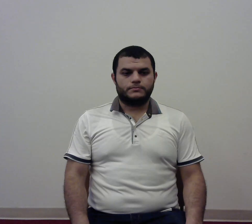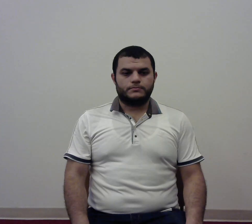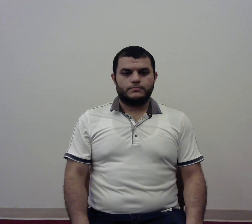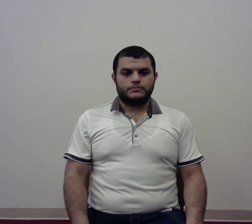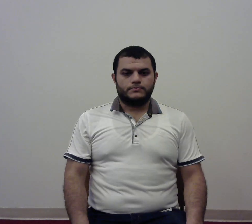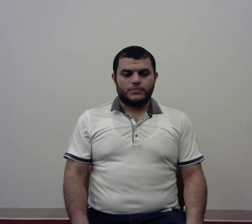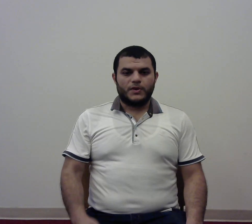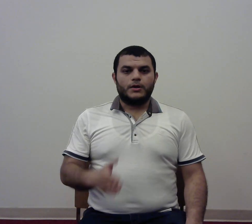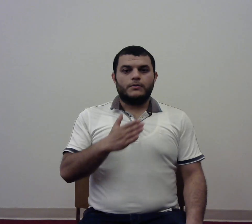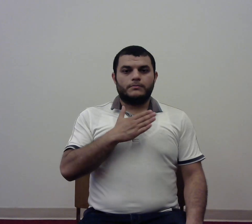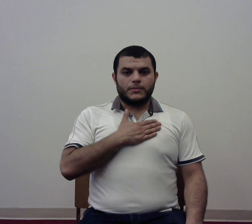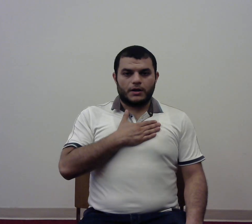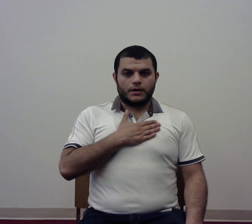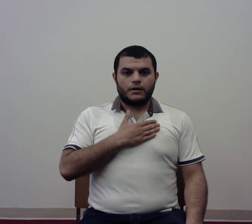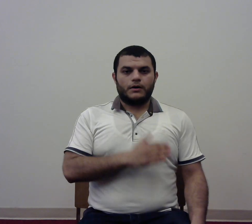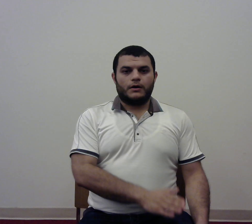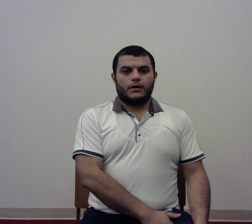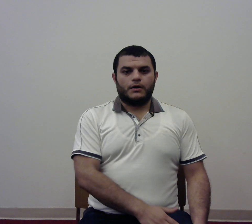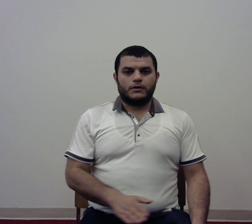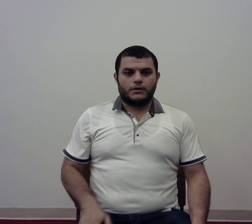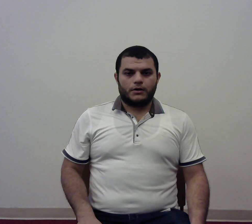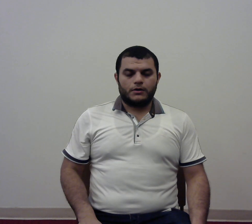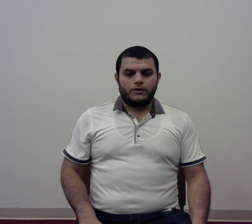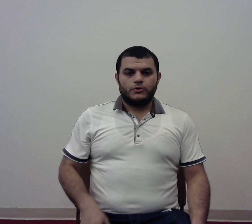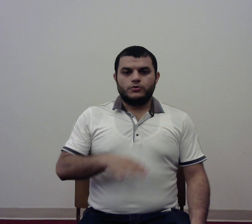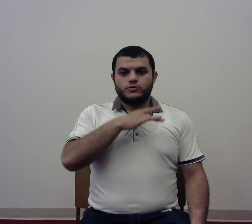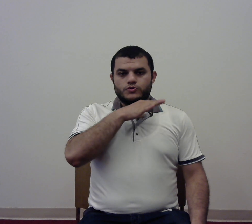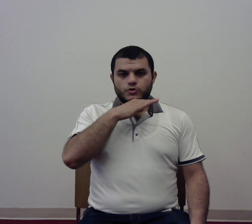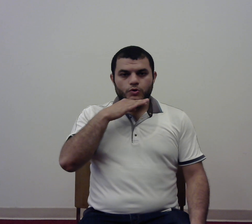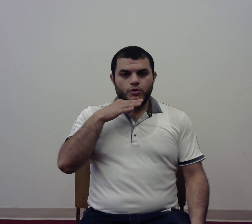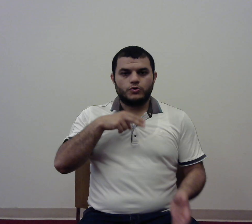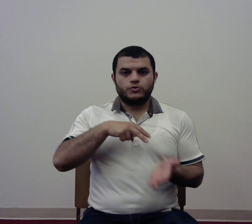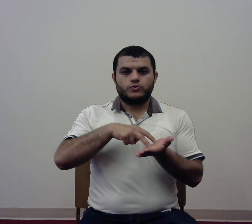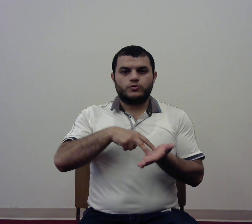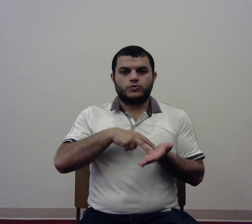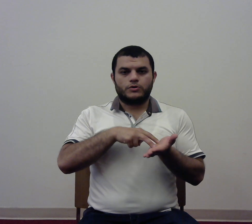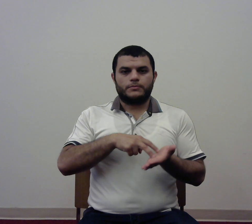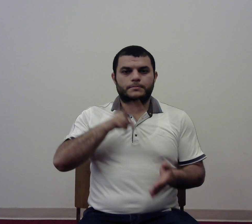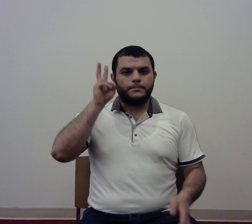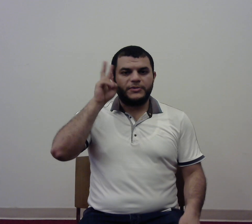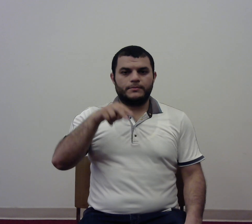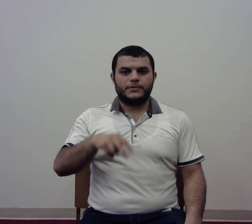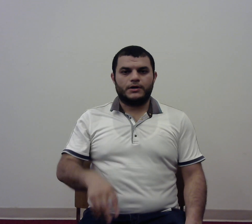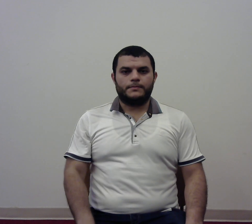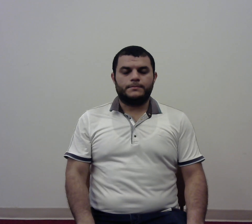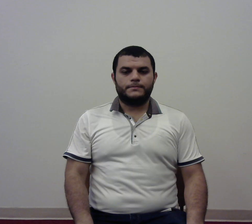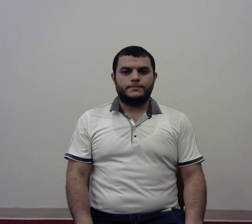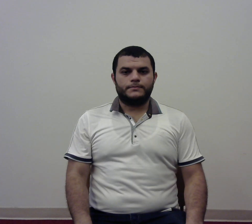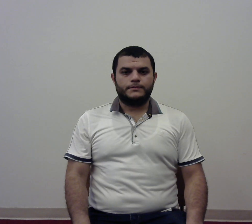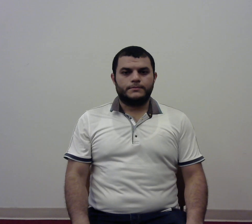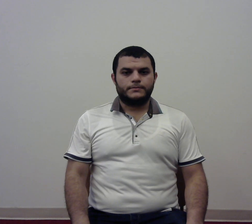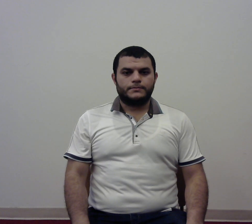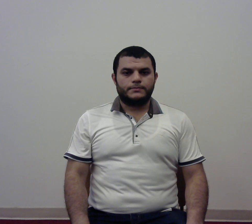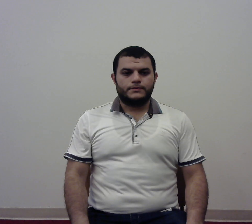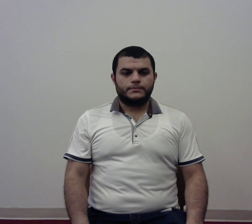Mən ayaq üstə çox dura bilmirəm